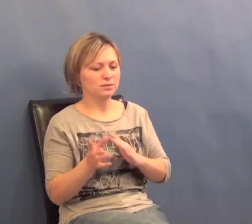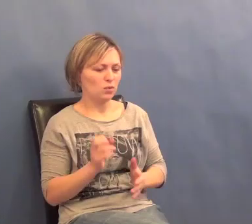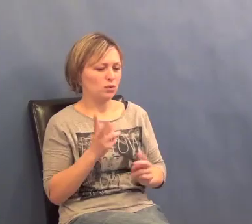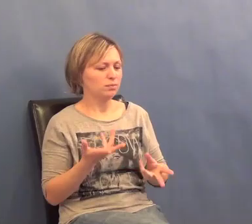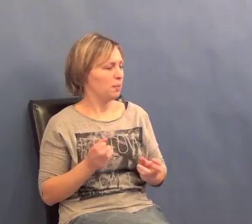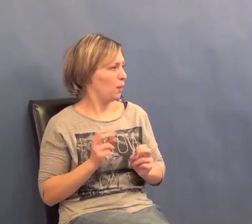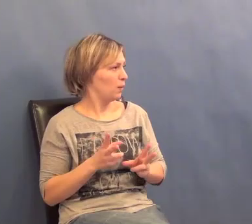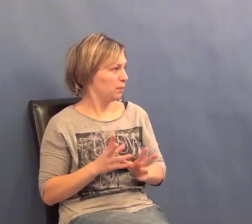Ok. Ok?